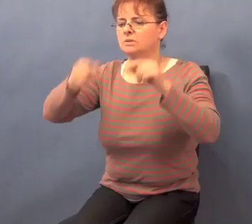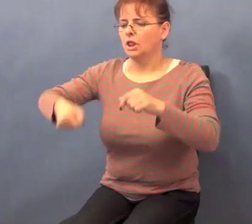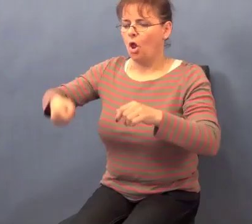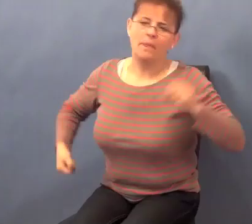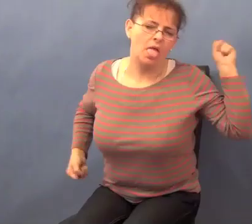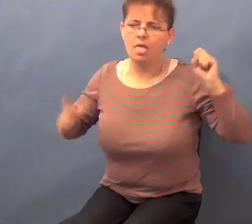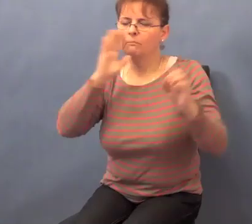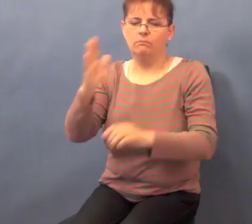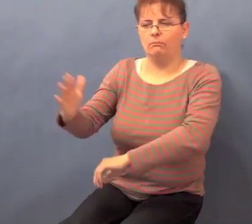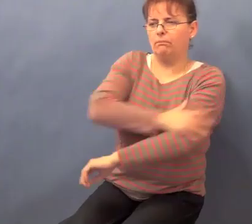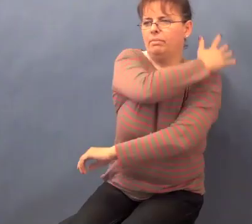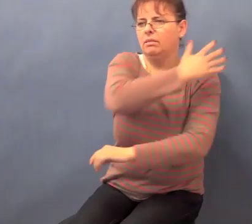Uwaga, bo można zahaczyć torbą o coś i uderzyć się w ramię.